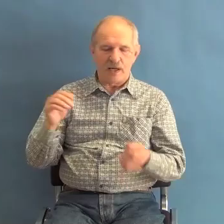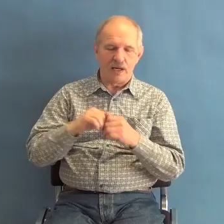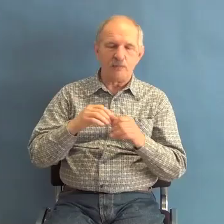Albo.